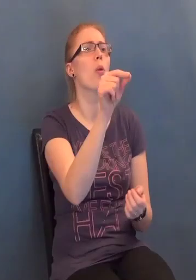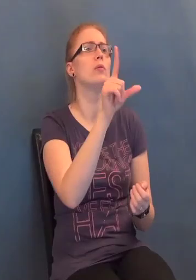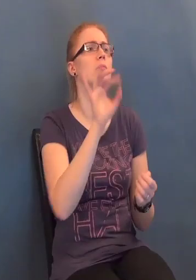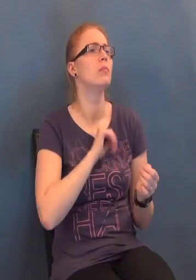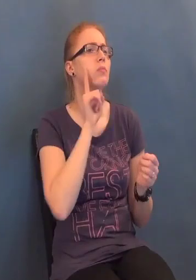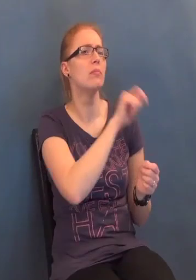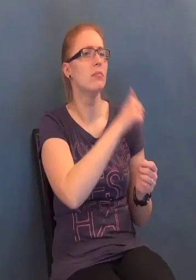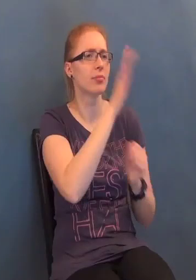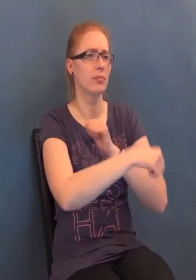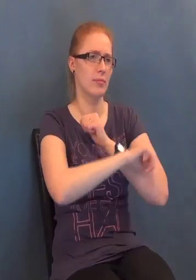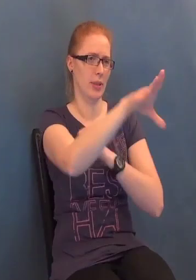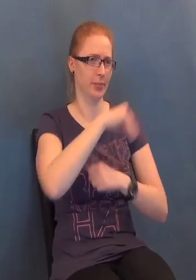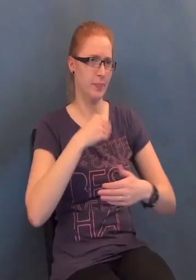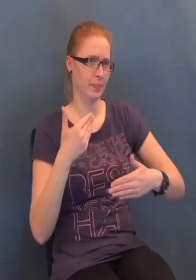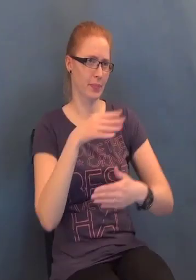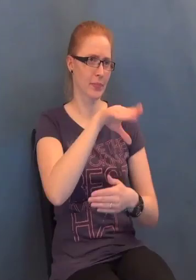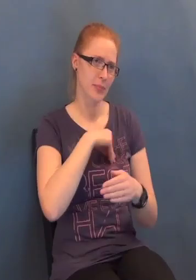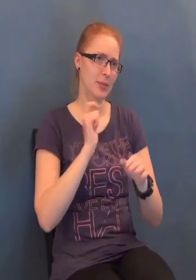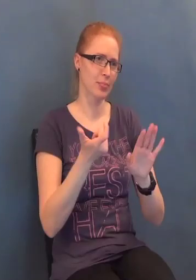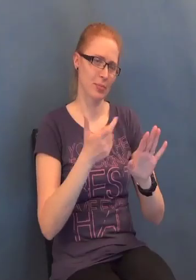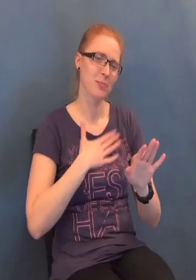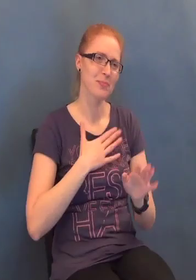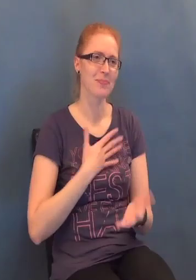Jeżeli mój chłopak nie może przyjechać, to zastąpisz go i razem zatańczymy.